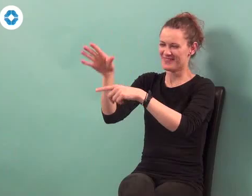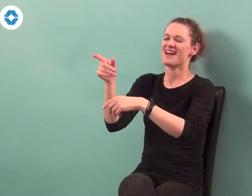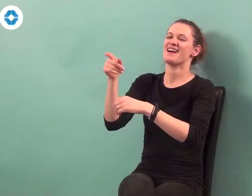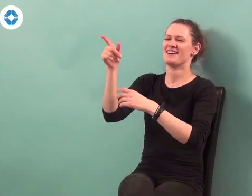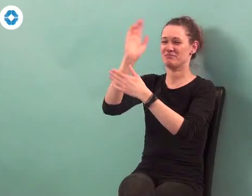Okna pękają.